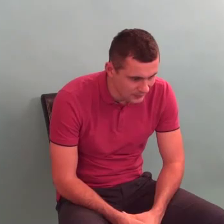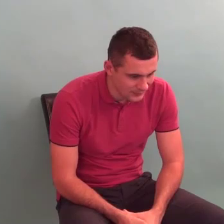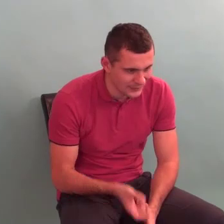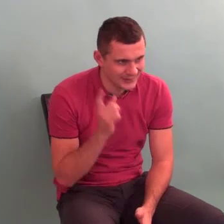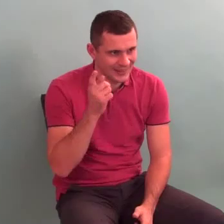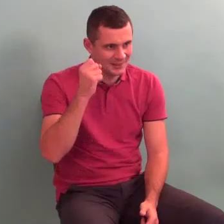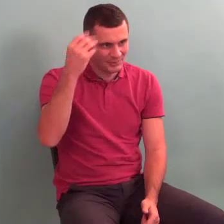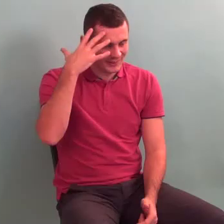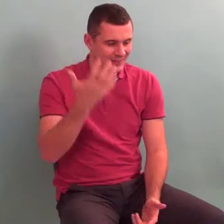Zakaz brania prysznica.